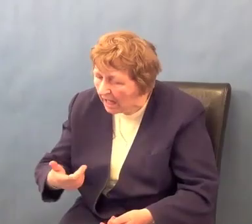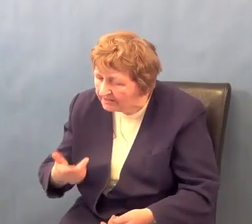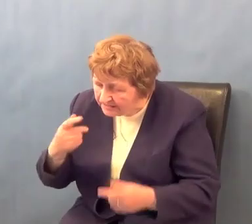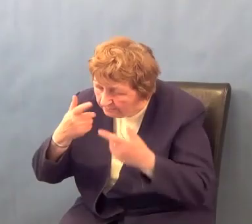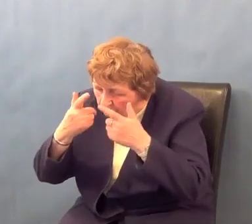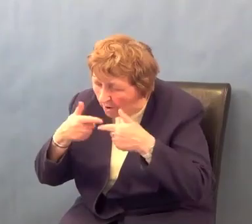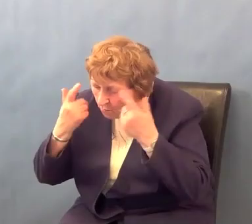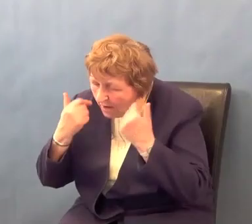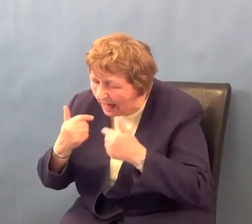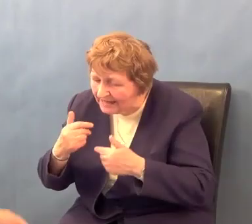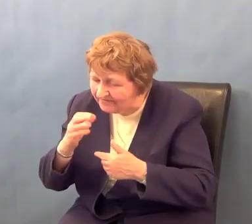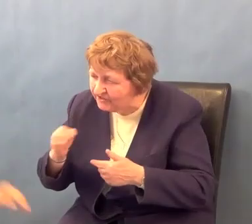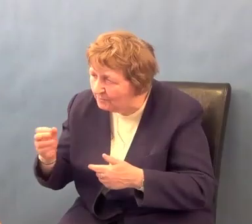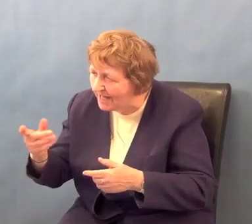Nie mam okularów, nie widzę dobrze.